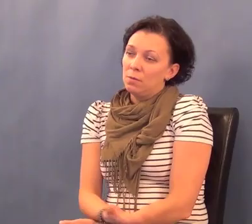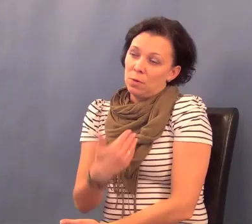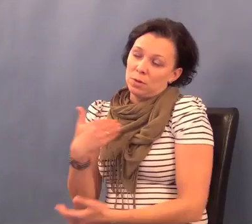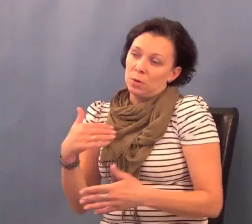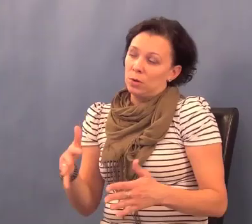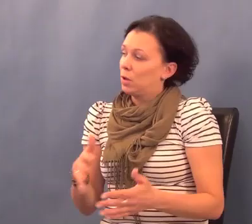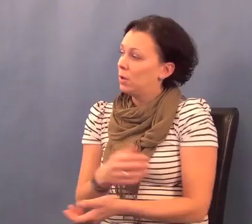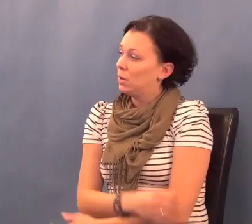W Polsce dużo...